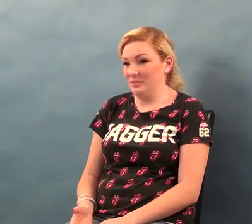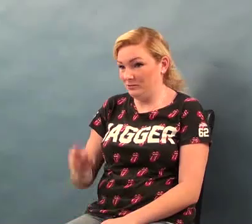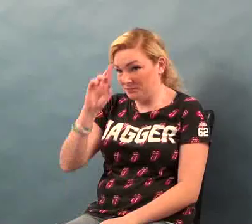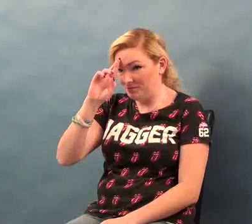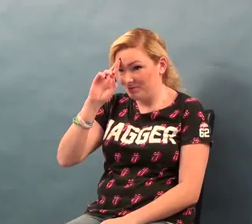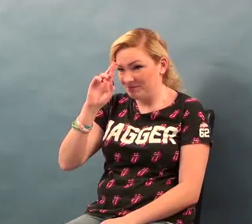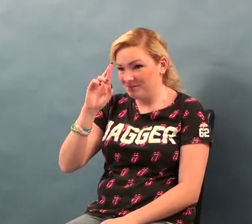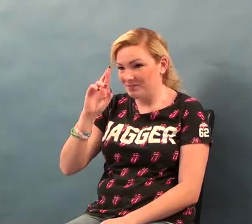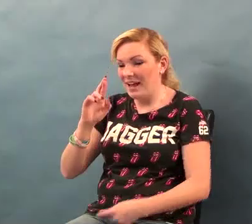Rozumiesz?